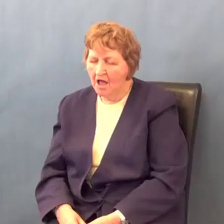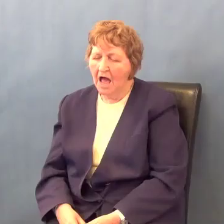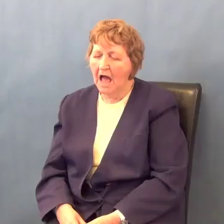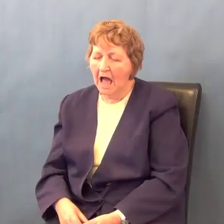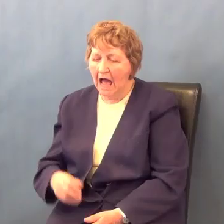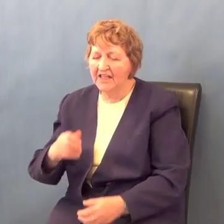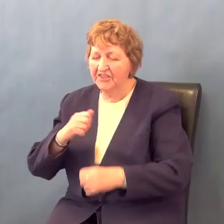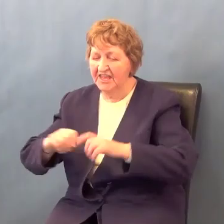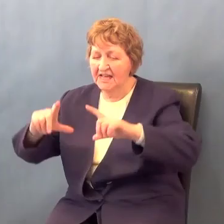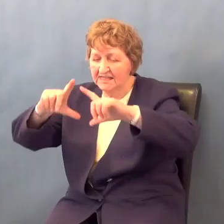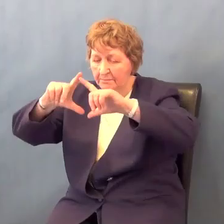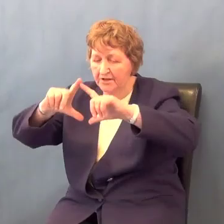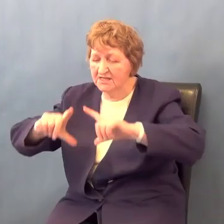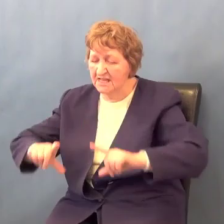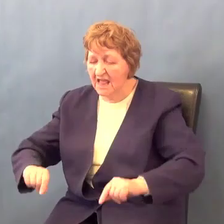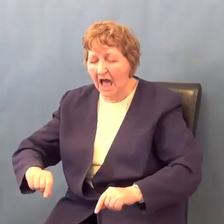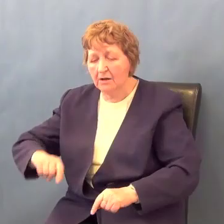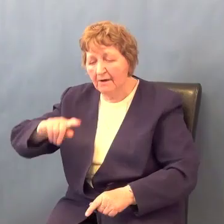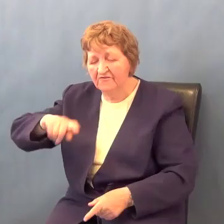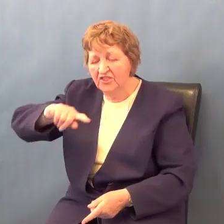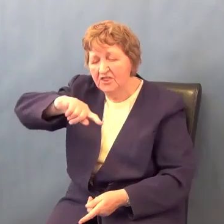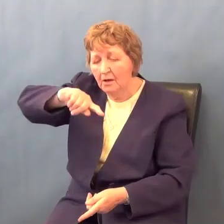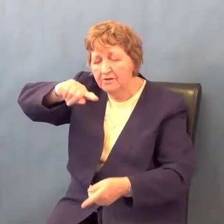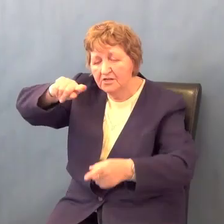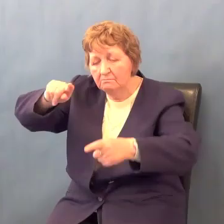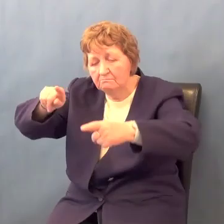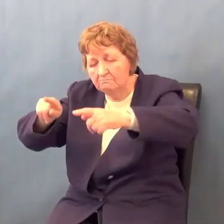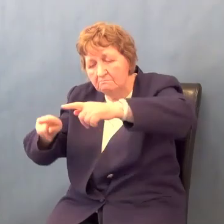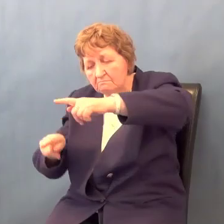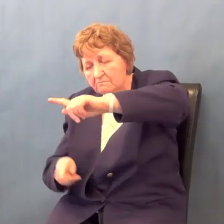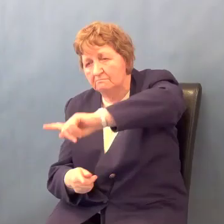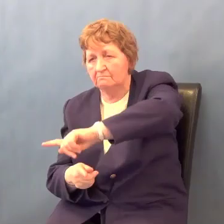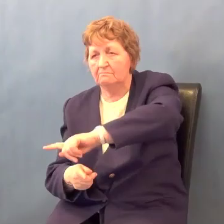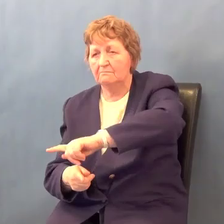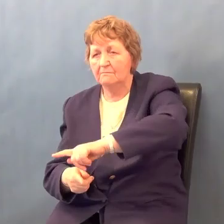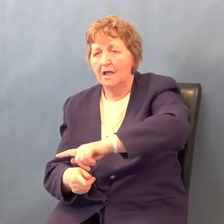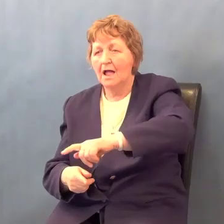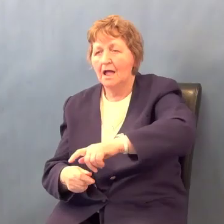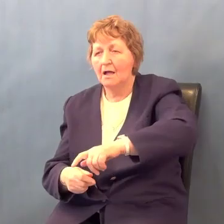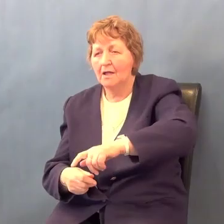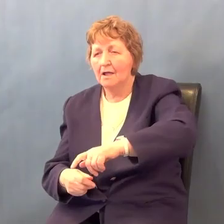Jest trójkąt, powinno być odwrotnie.